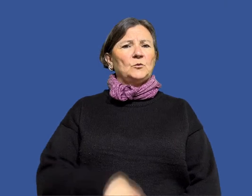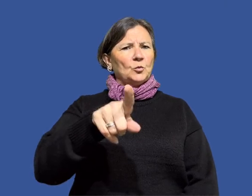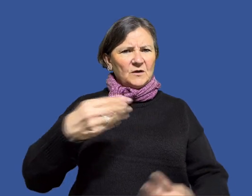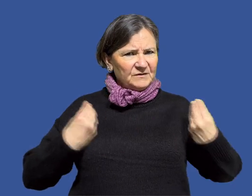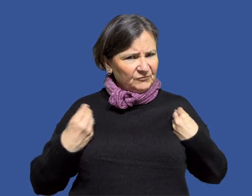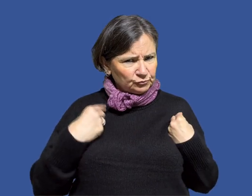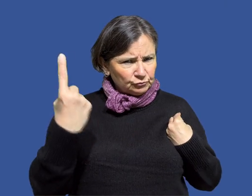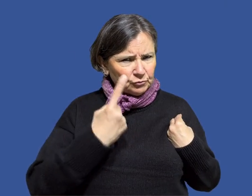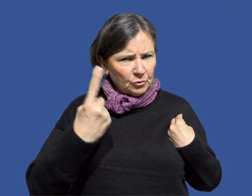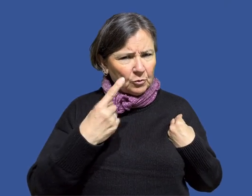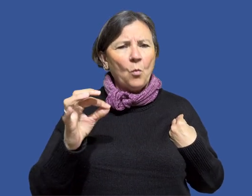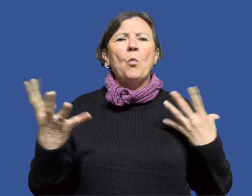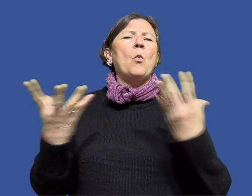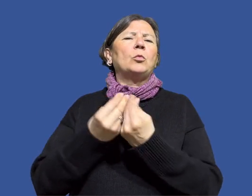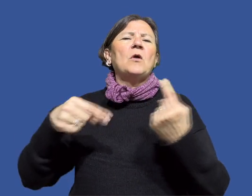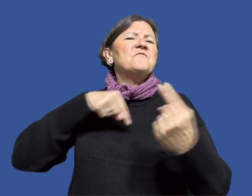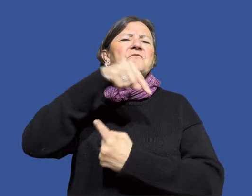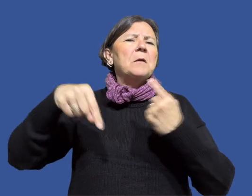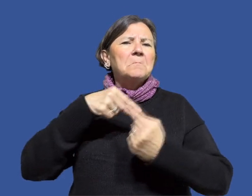Vius sol o amb la família?